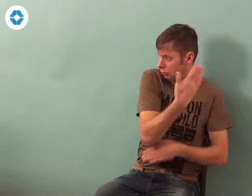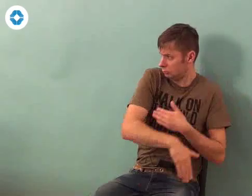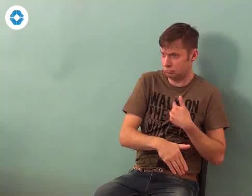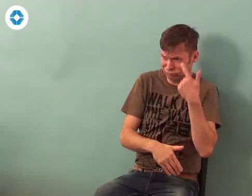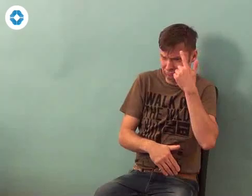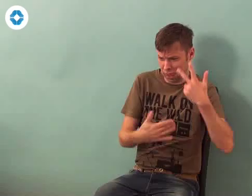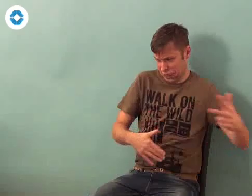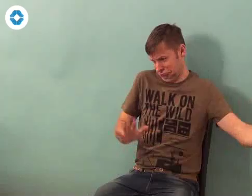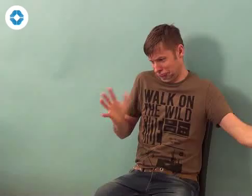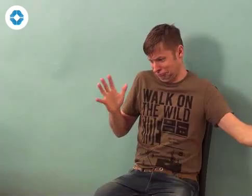Tak myślę, że na ich odejściu się skończyło.